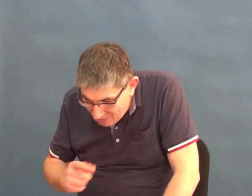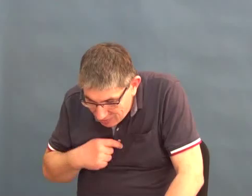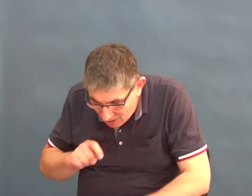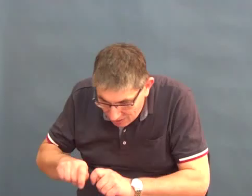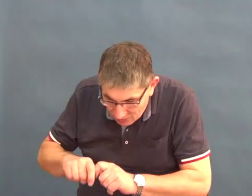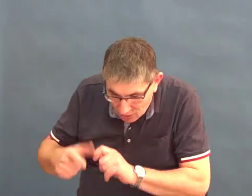Ja sprawdzę...